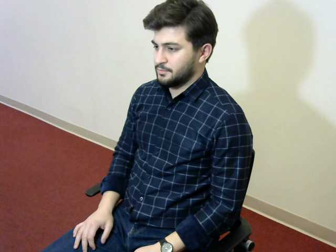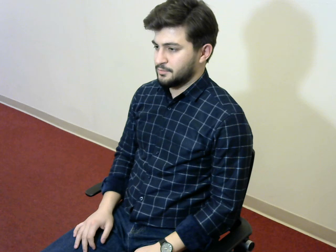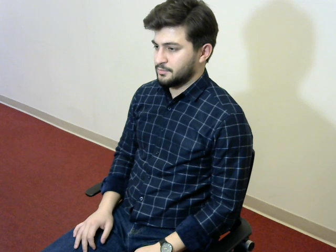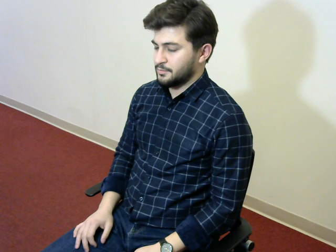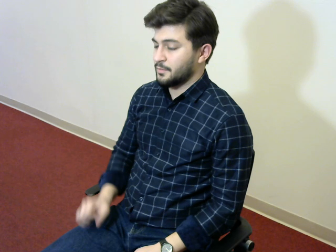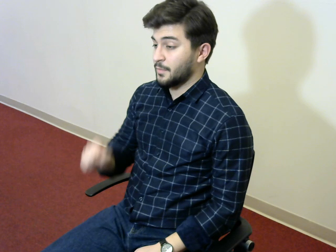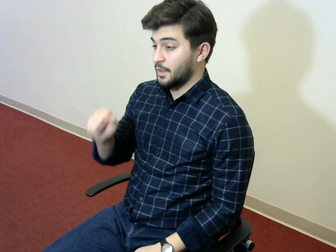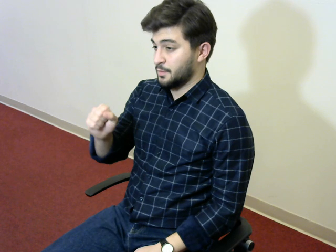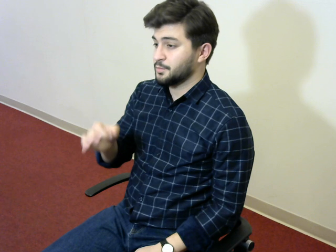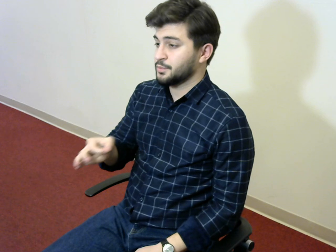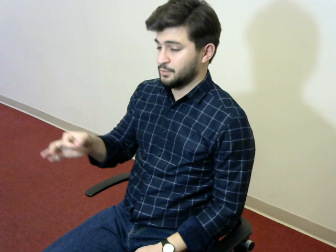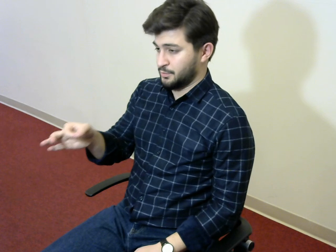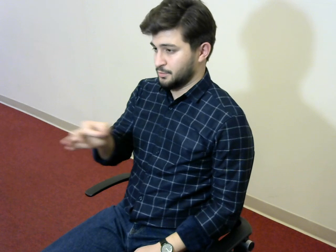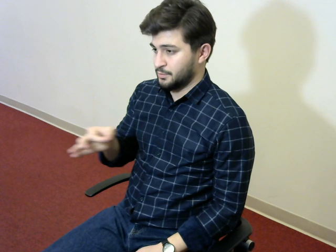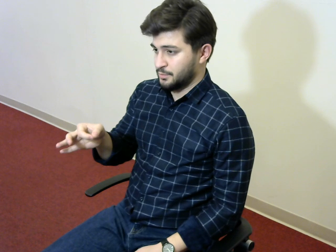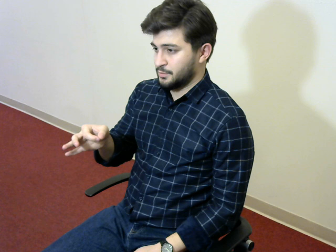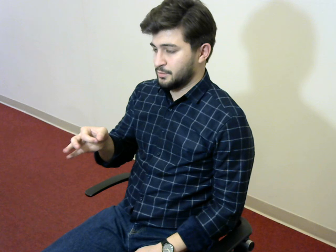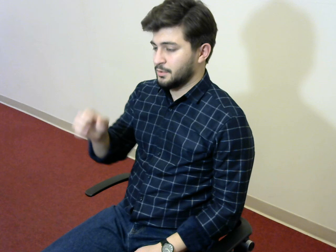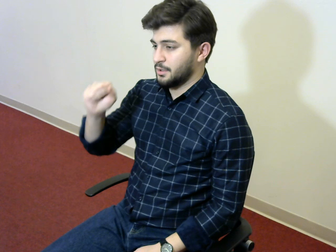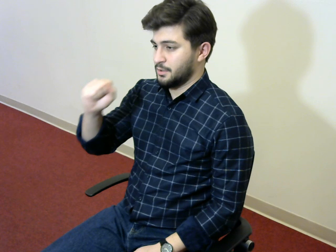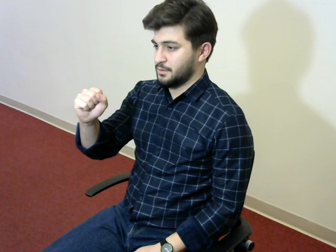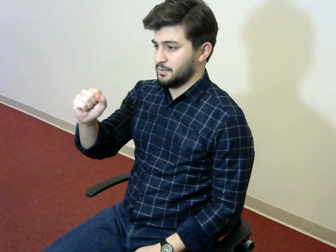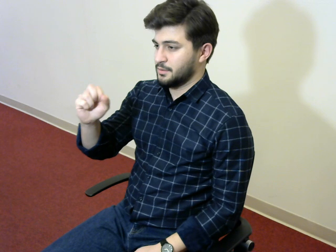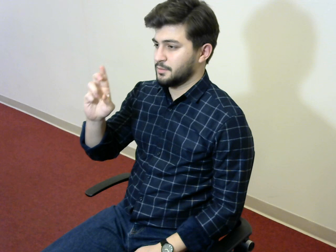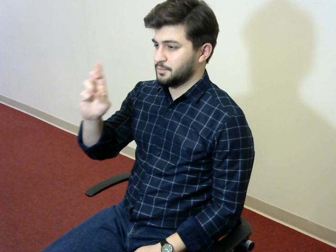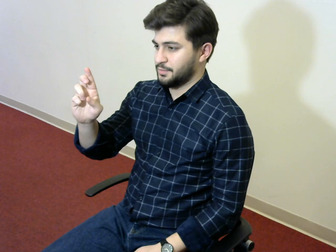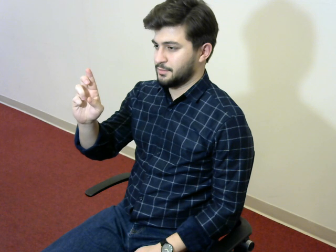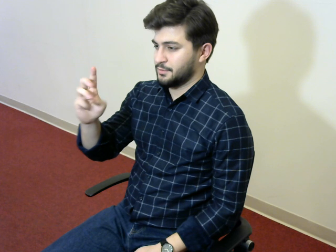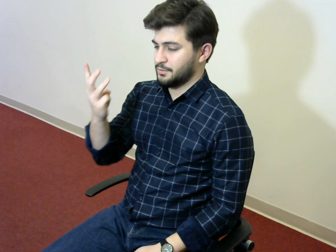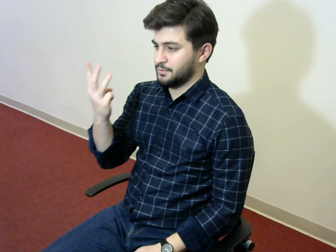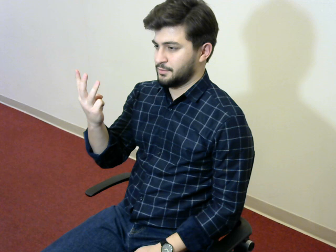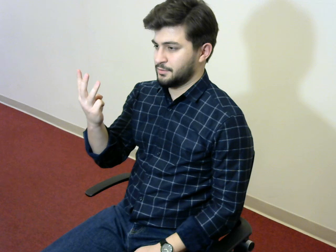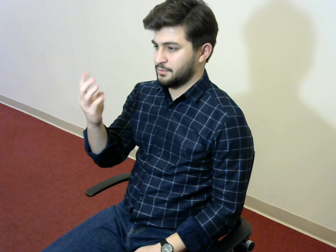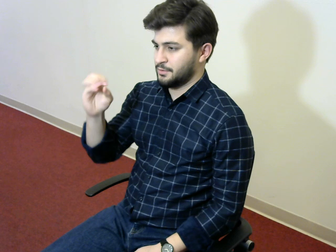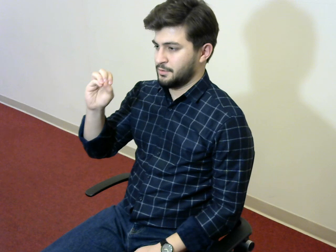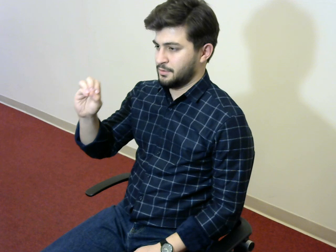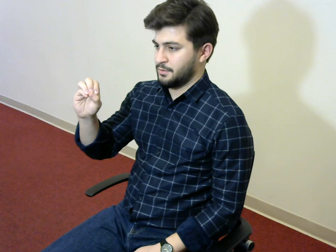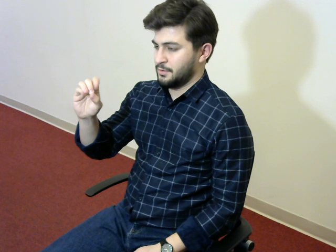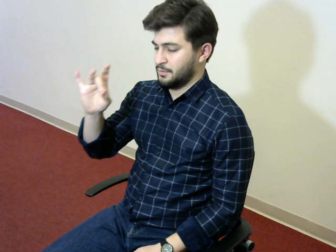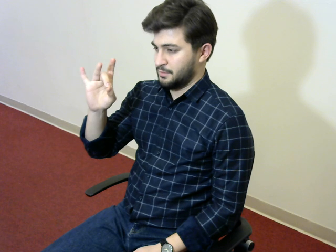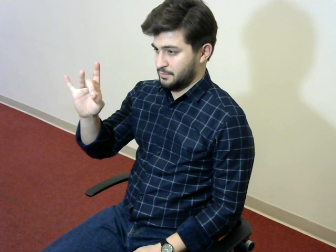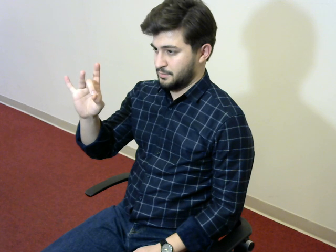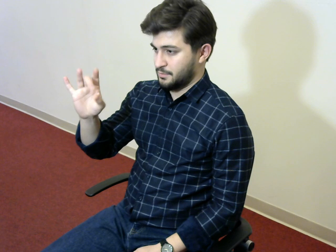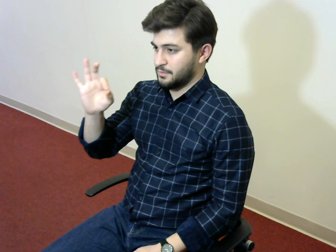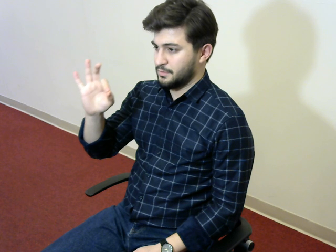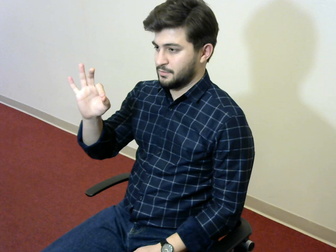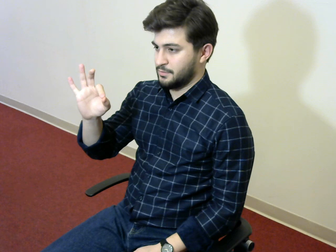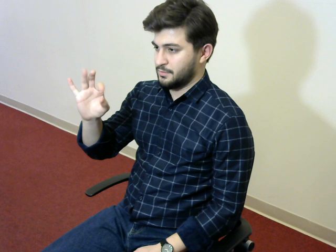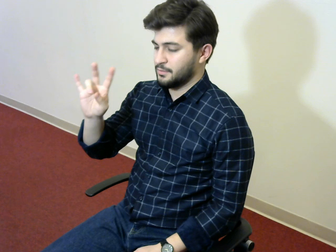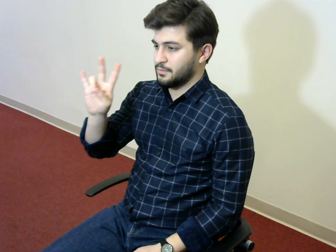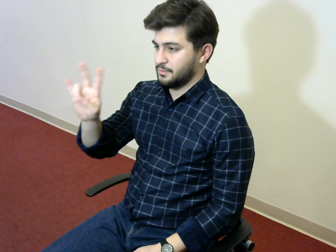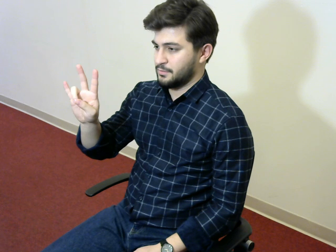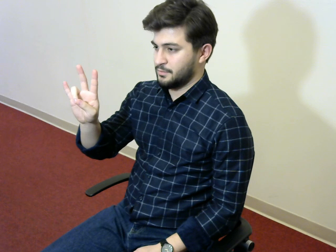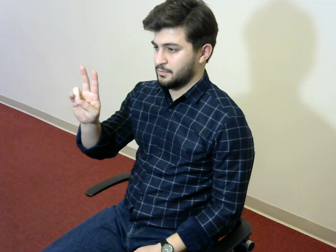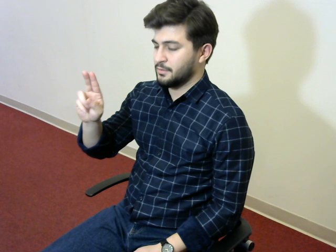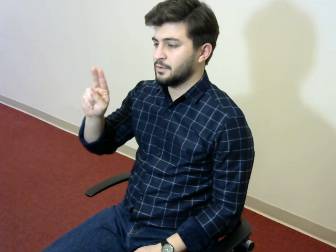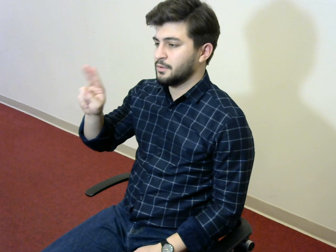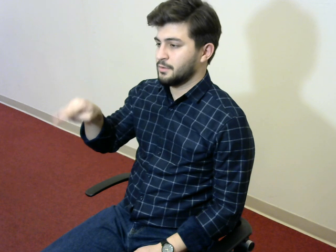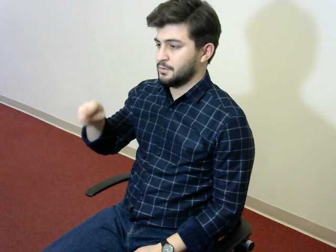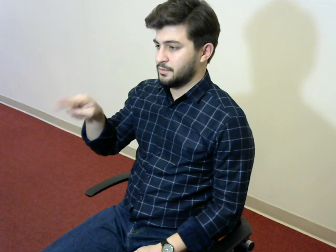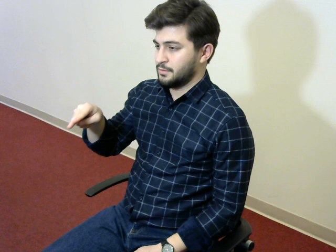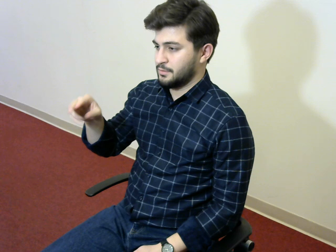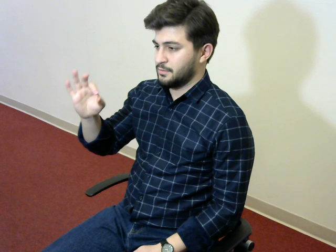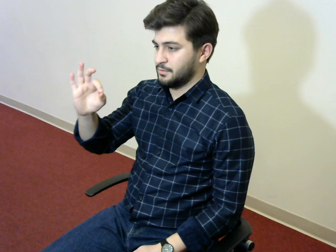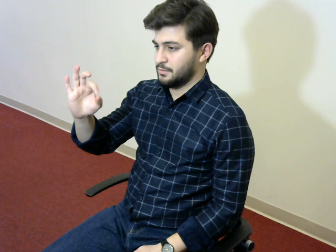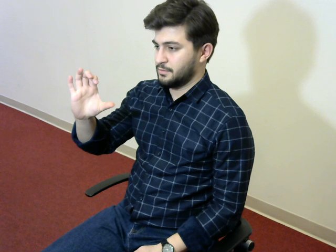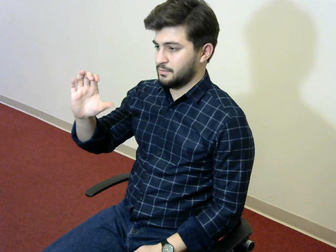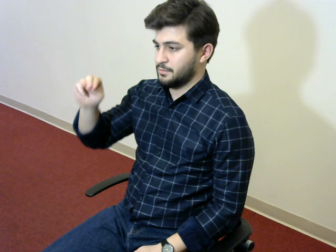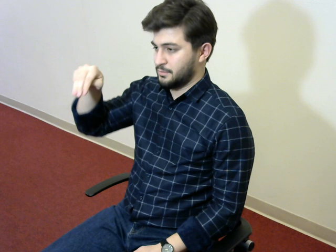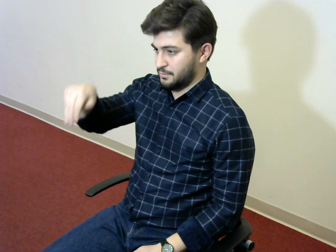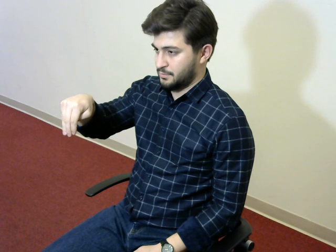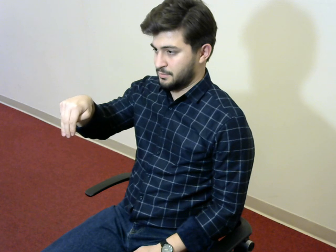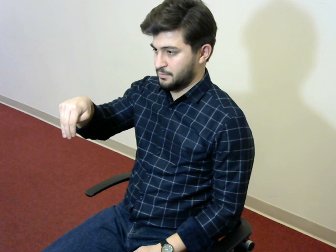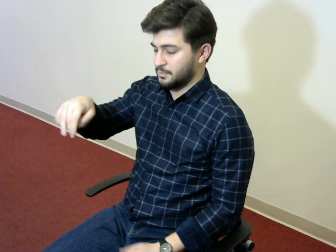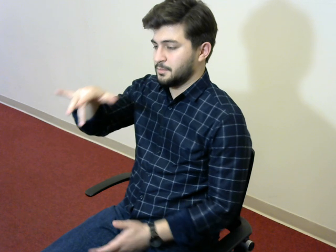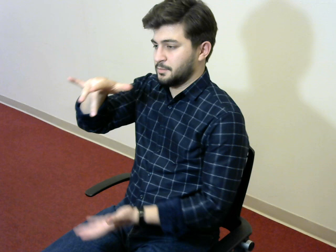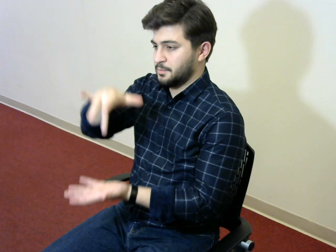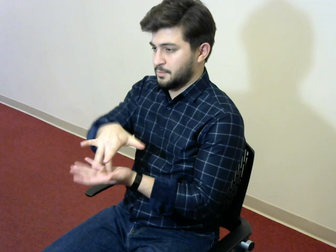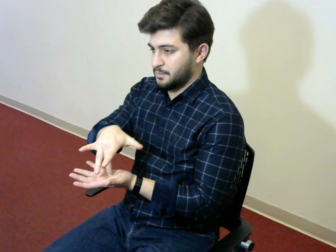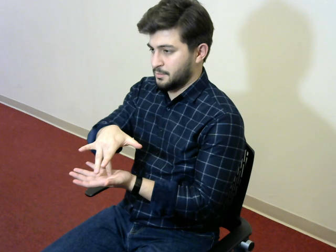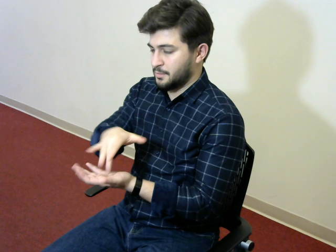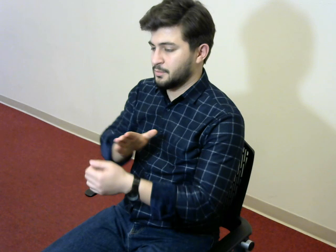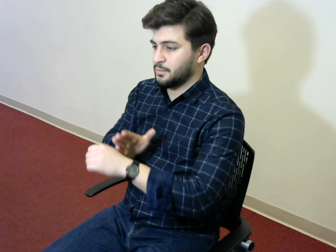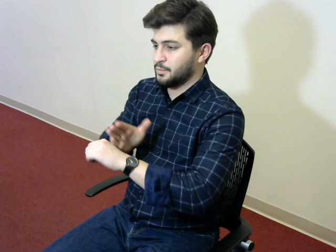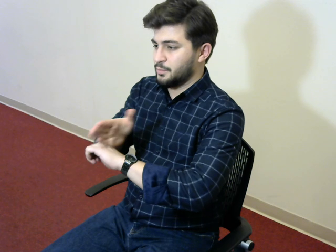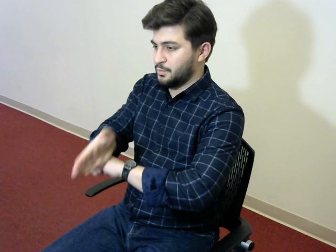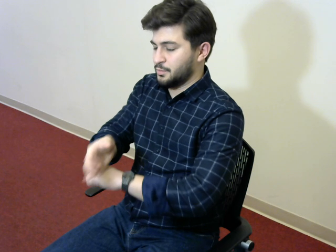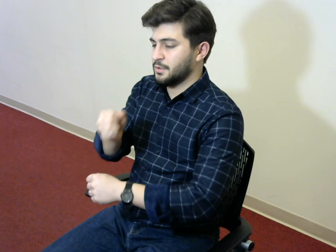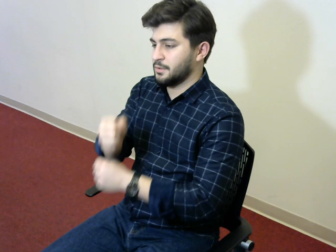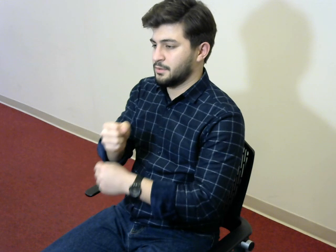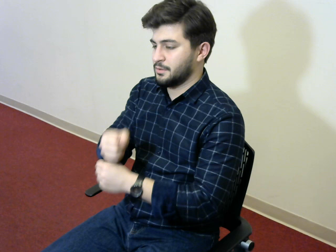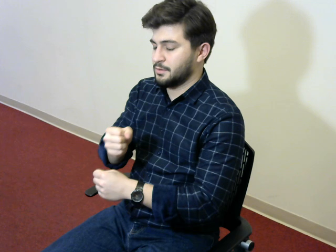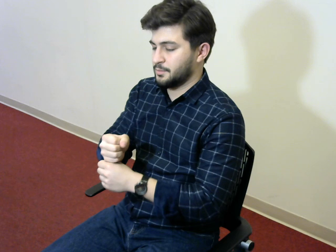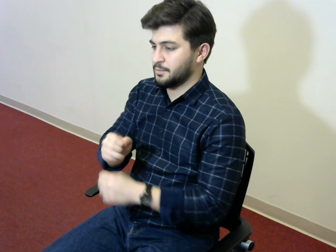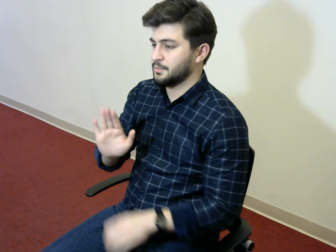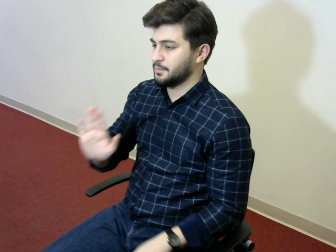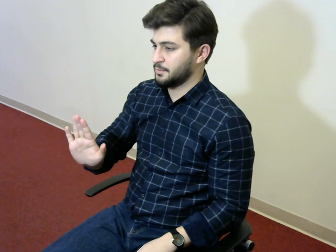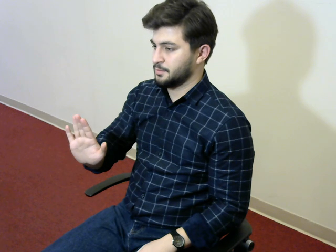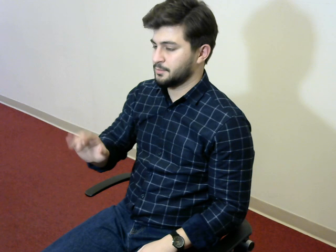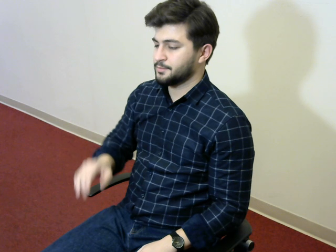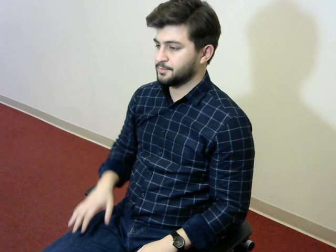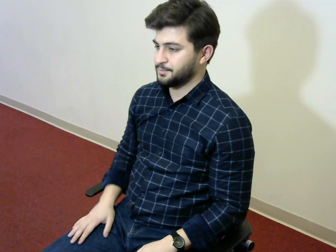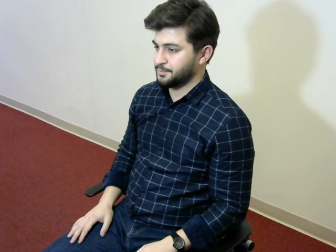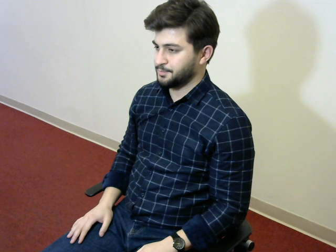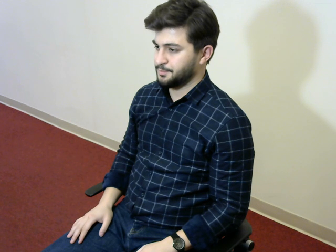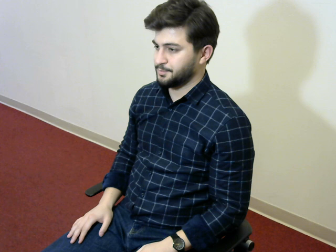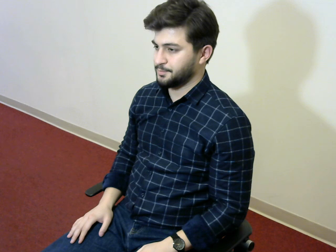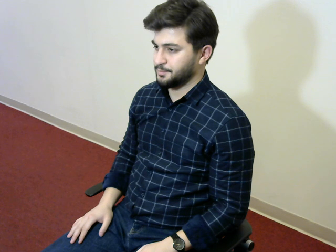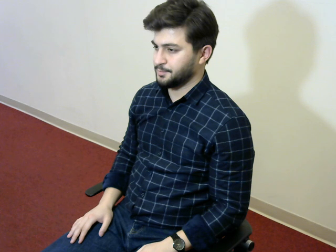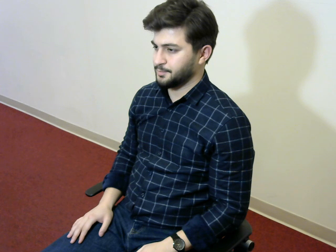Abşeron rayon sakinləri isə Abşeron DOST Mərkəzinə müraciət etməlidir